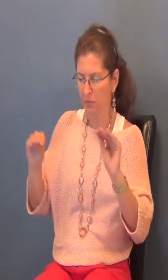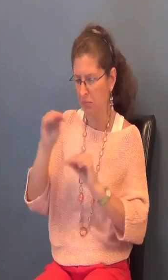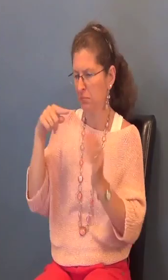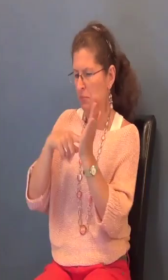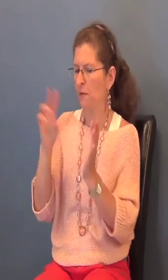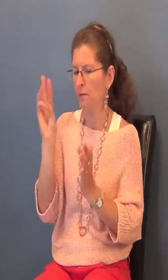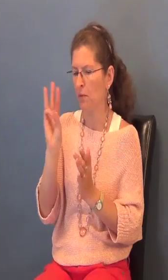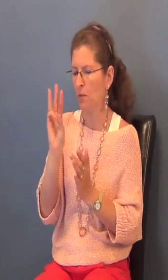Muszę dobrze zaplanować ten dzień.